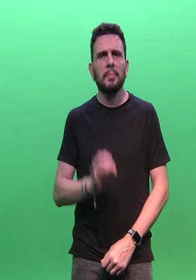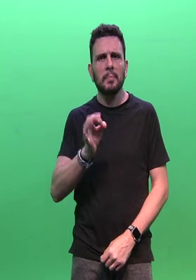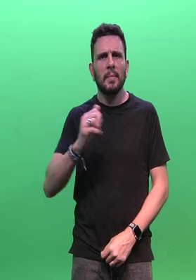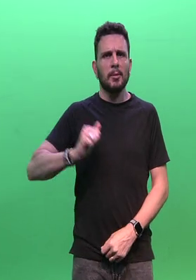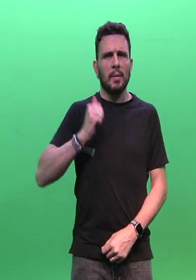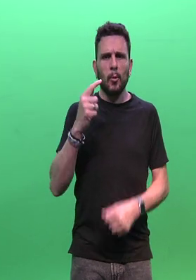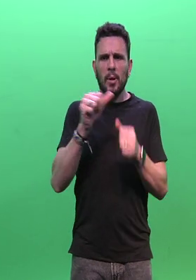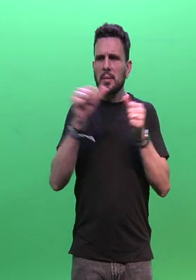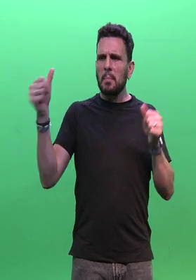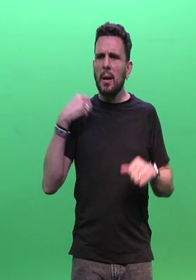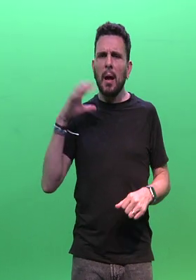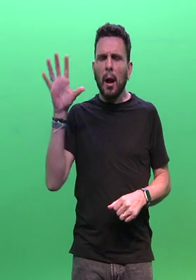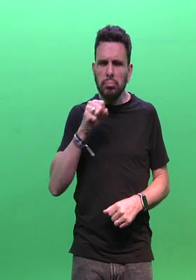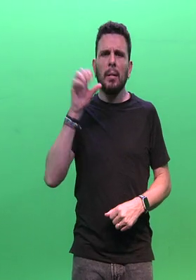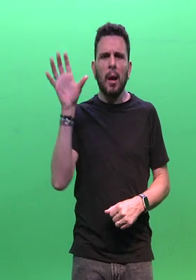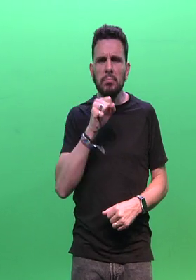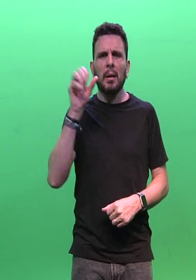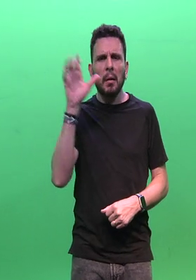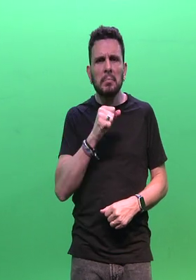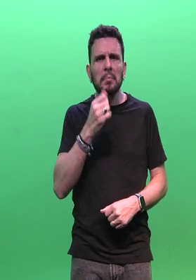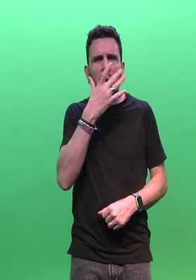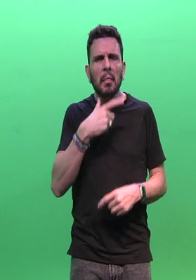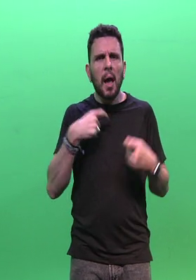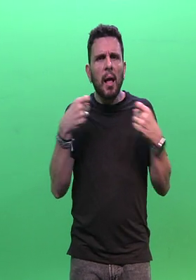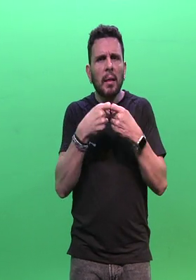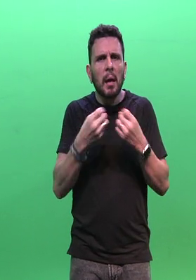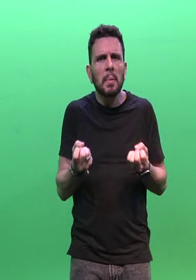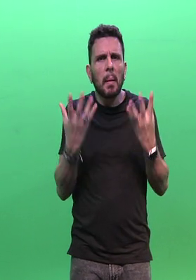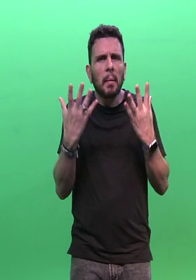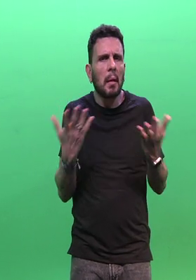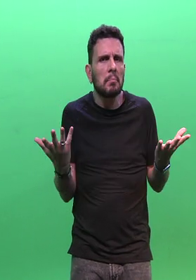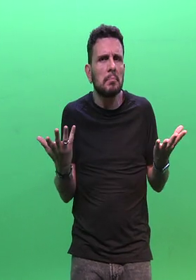Sí, casualment fa una setmana que esternudo, sembla que tinc al·lèrgia ara a la primavera, no ho sé.